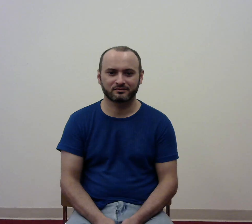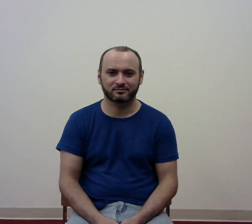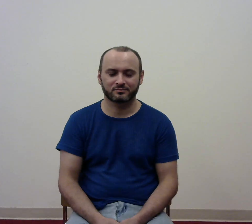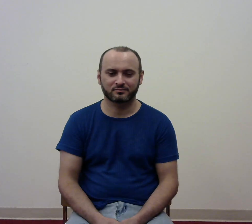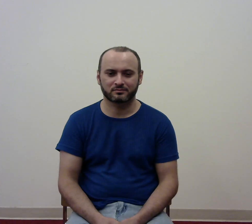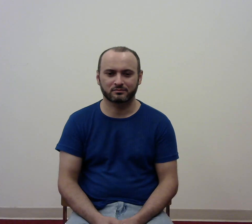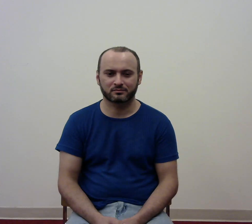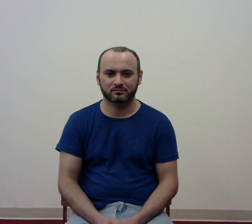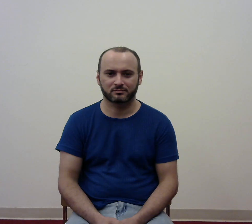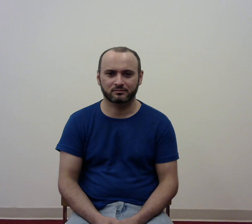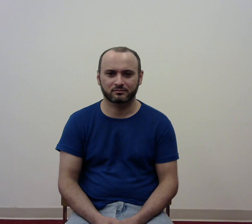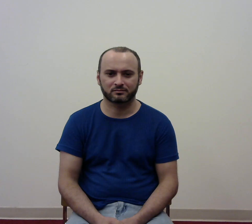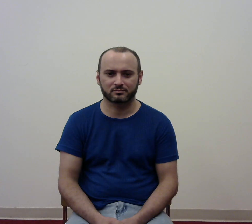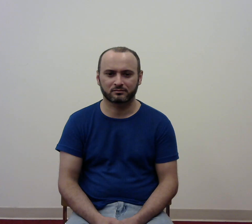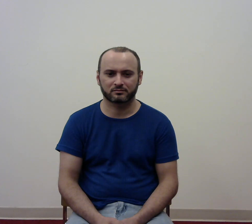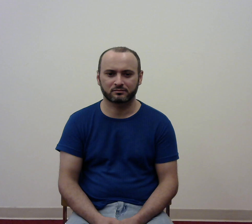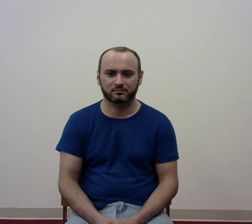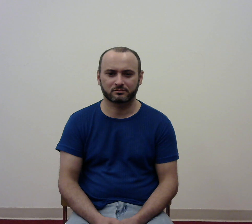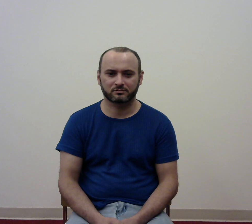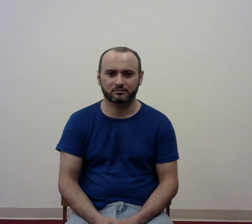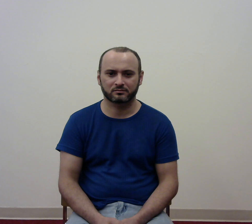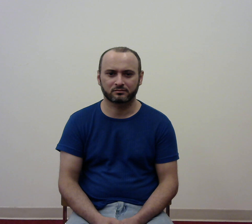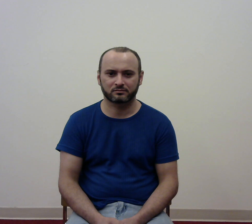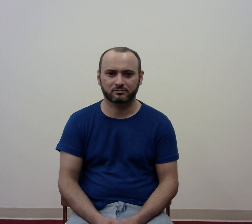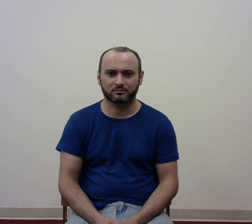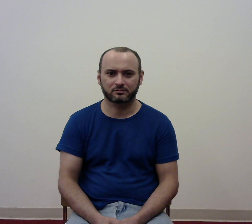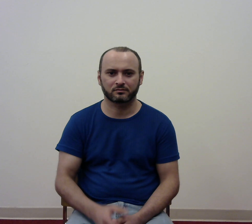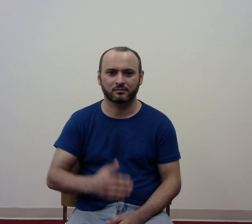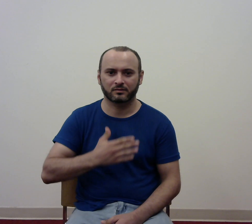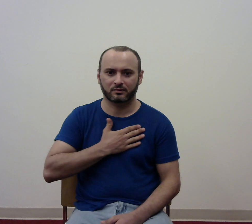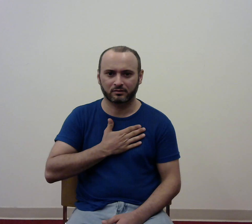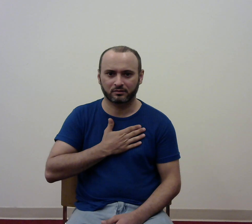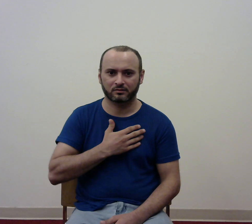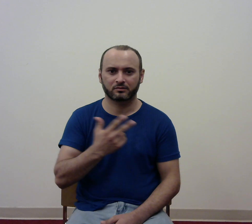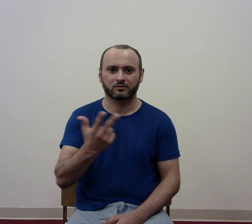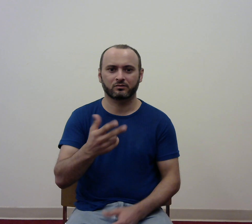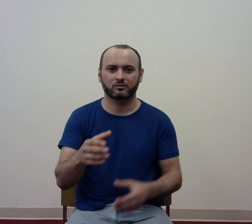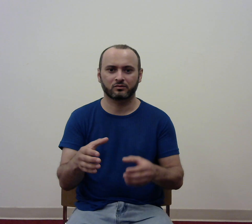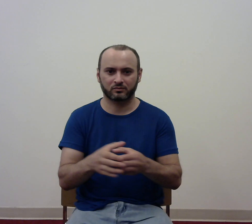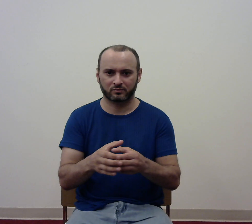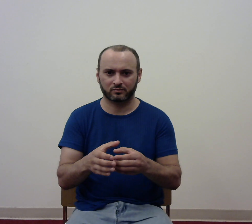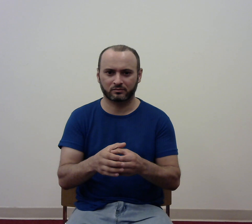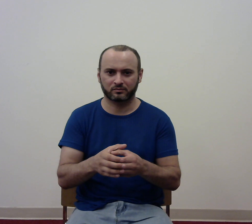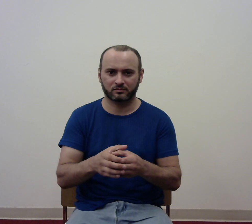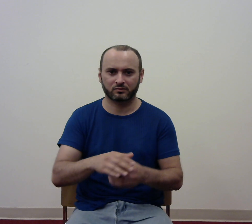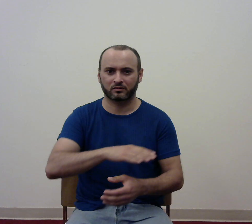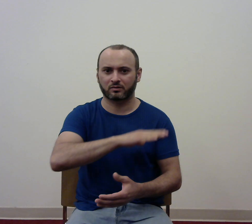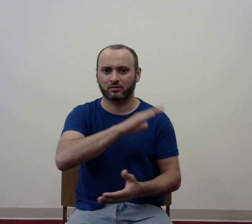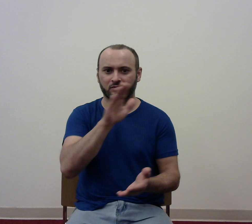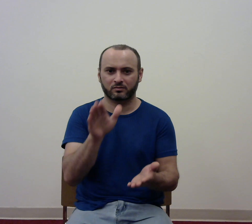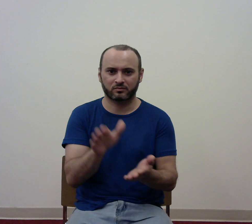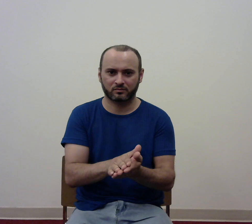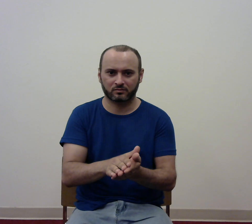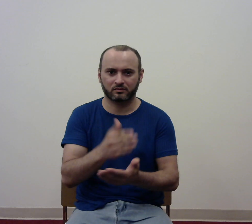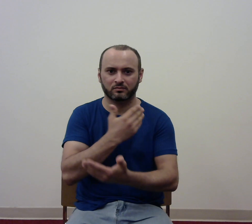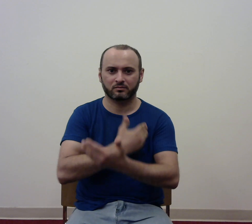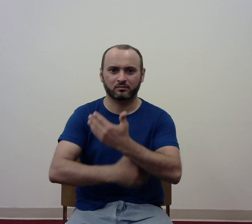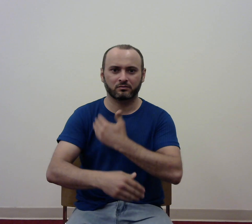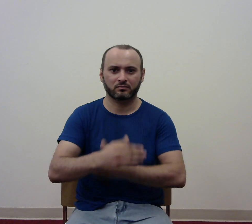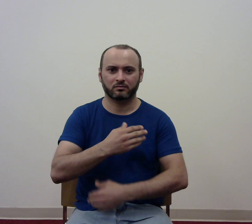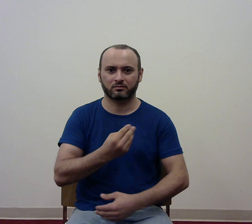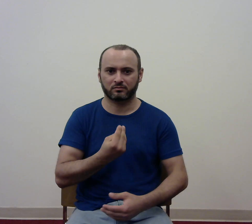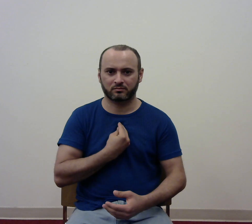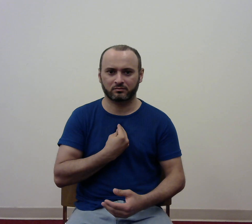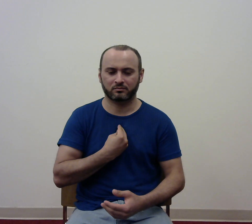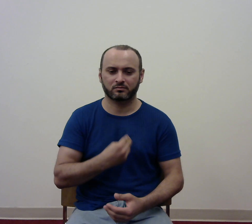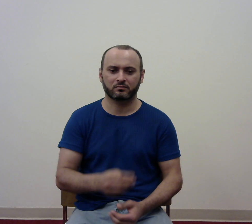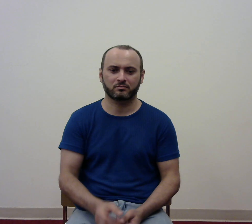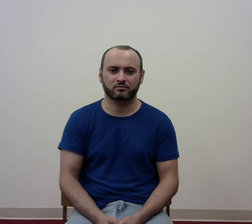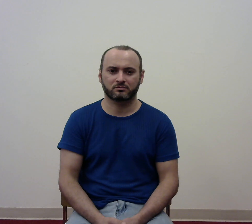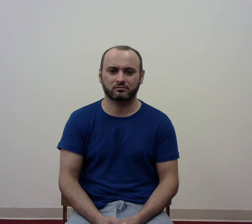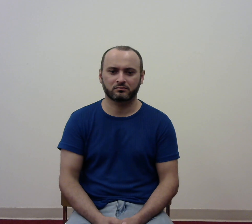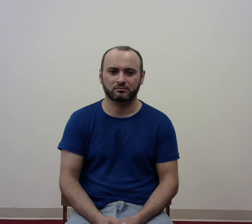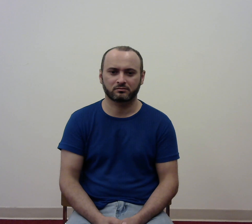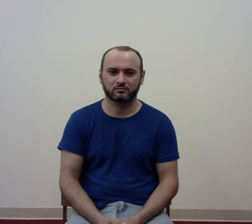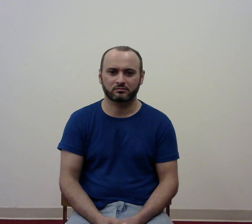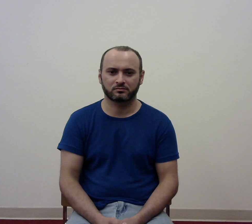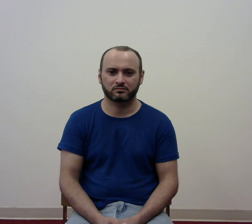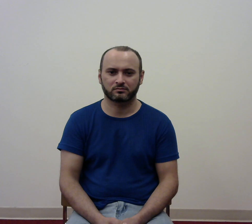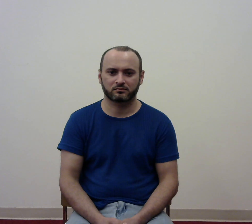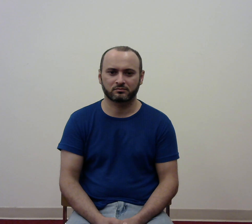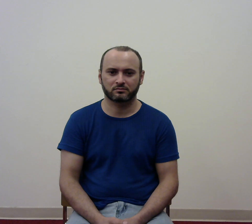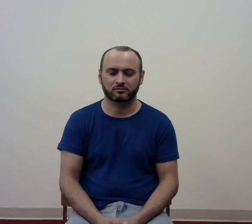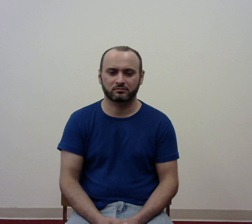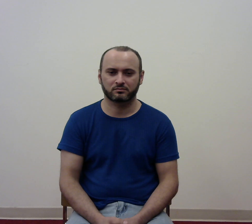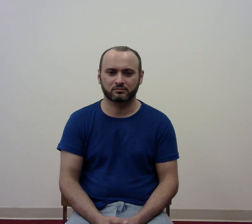Mənə III dərəcə müddətsiz əlillik verilib